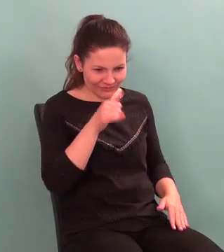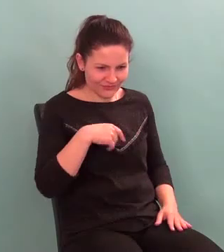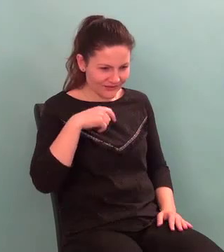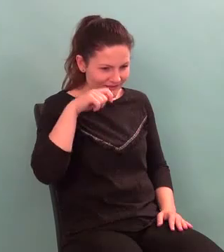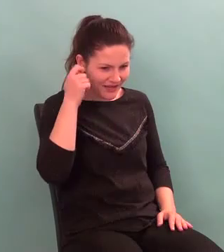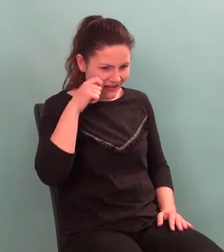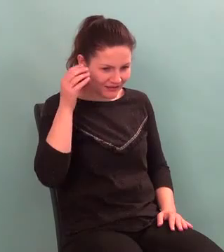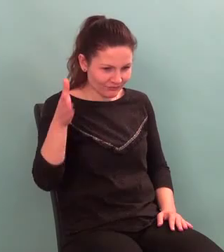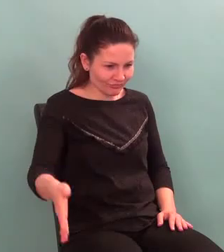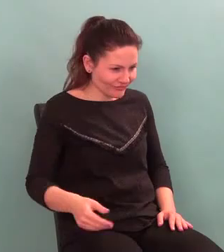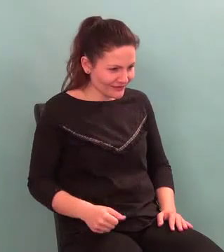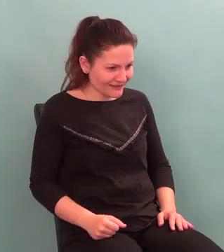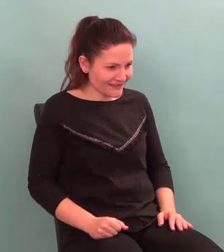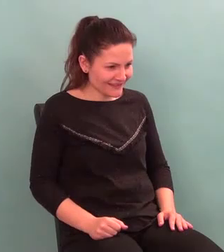Nie mogę, wpadam do dziadka.